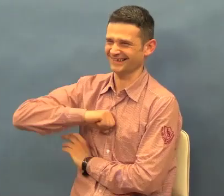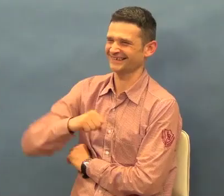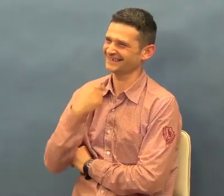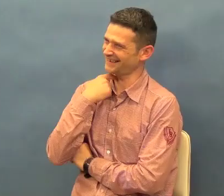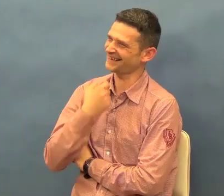Fajne.